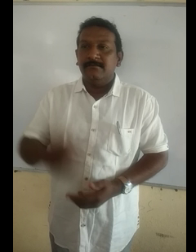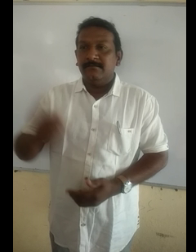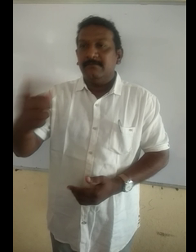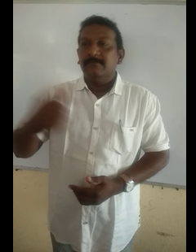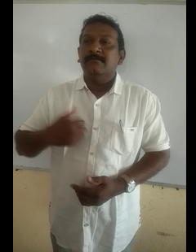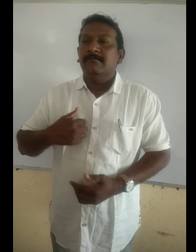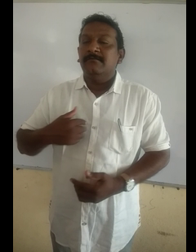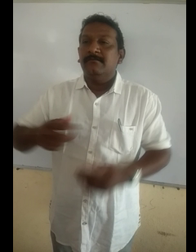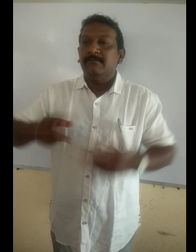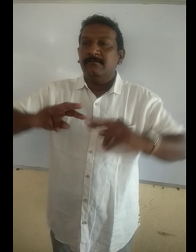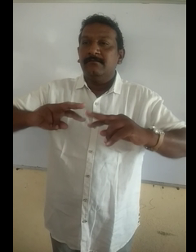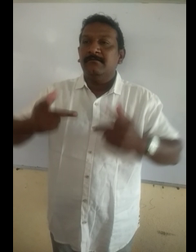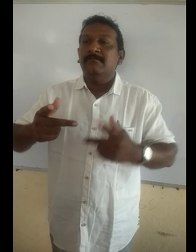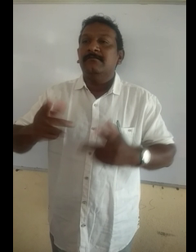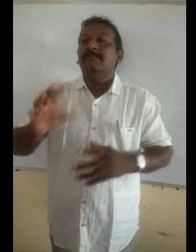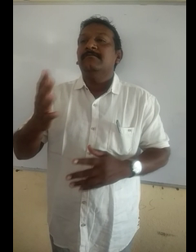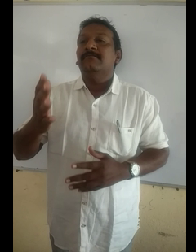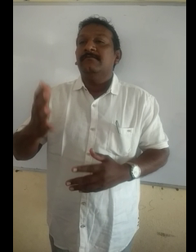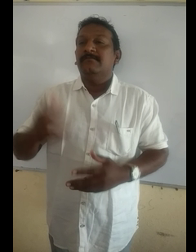it does not make any difference to me